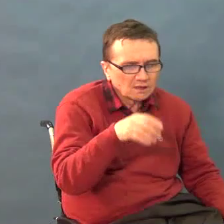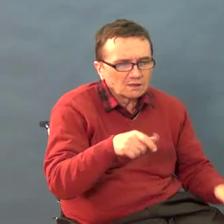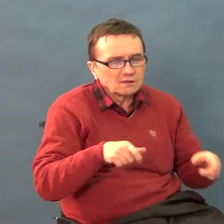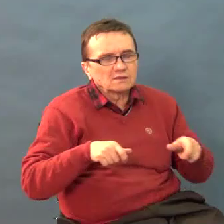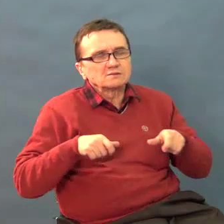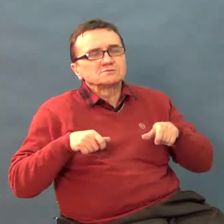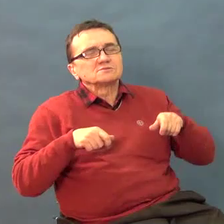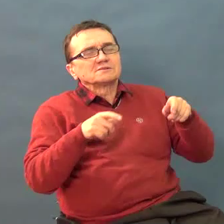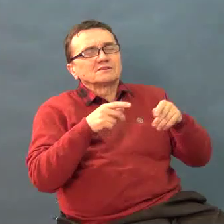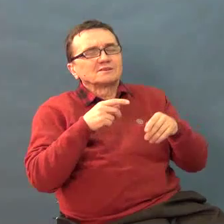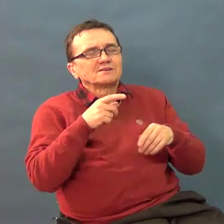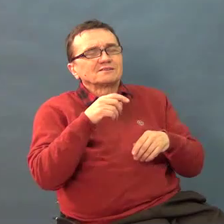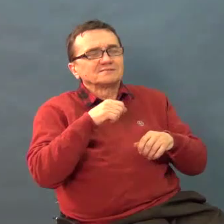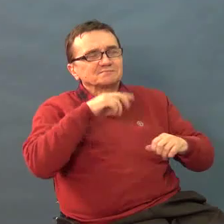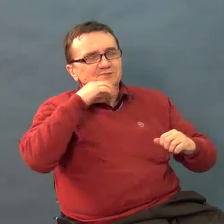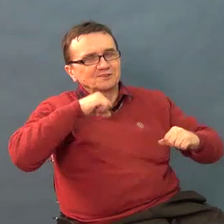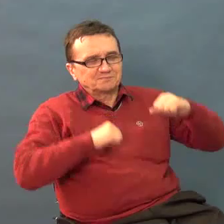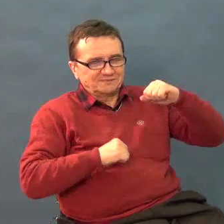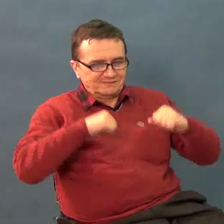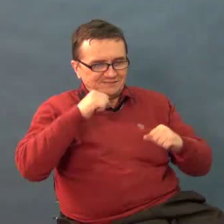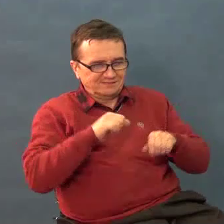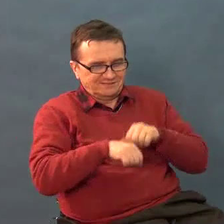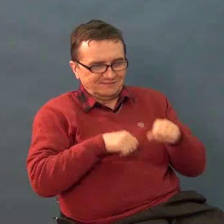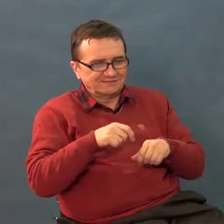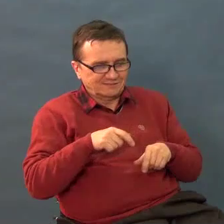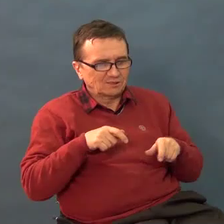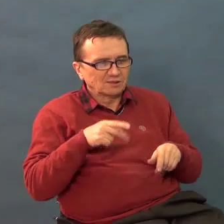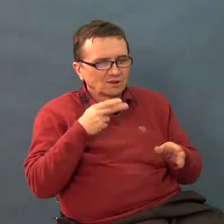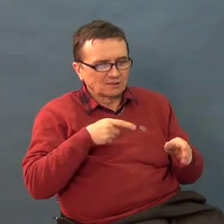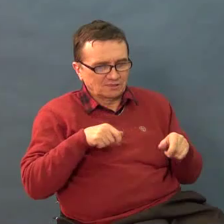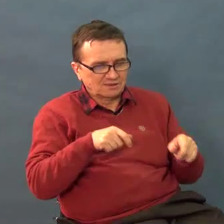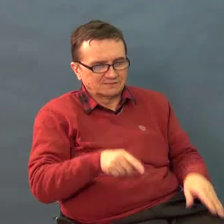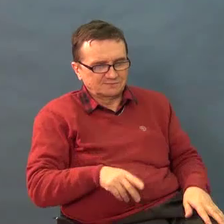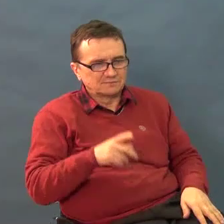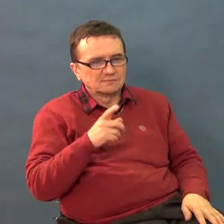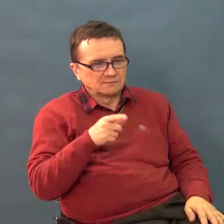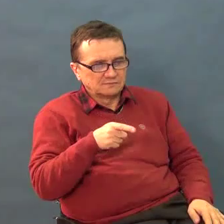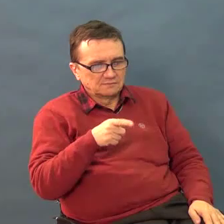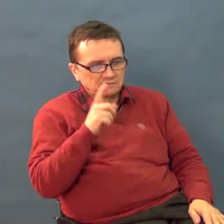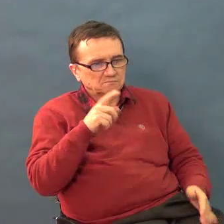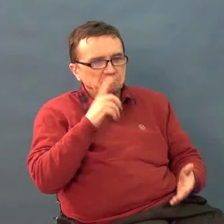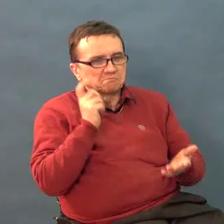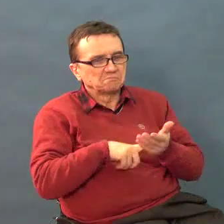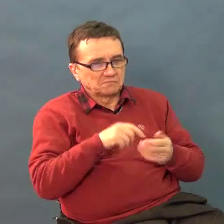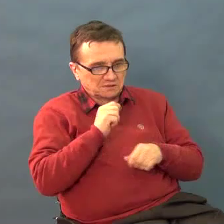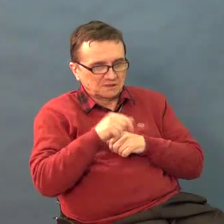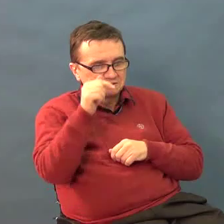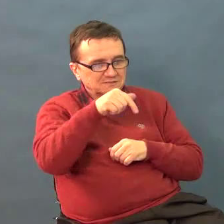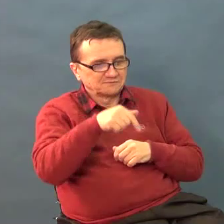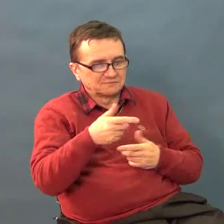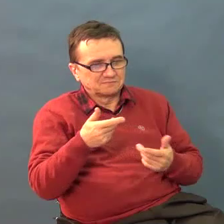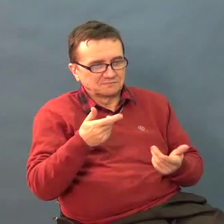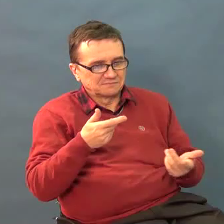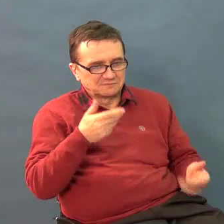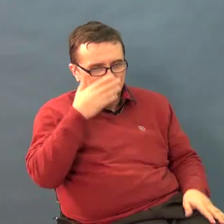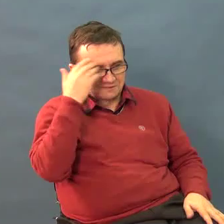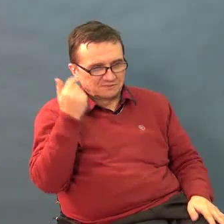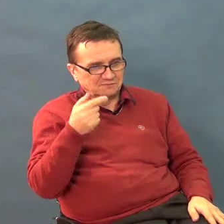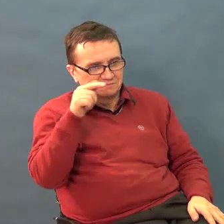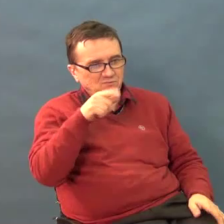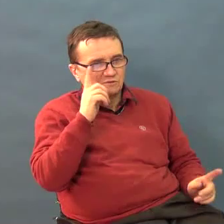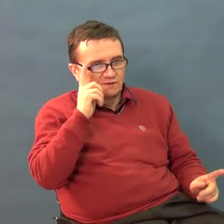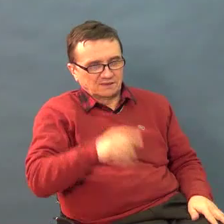Wiem, na torze taka drezyna jedzie, podobna do roweru, tylko że to na torze jeździ, więc trzeba uważać, nie wiem.